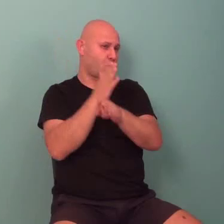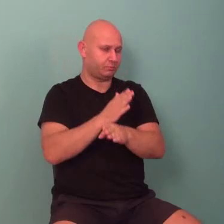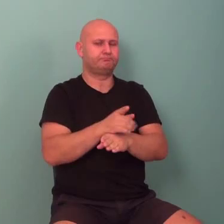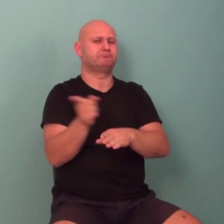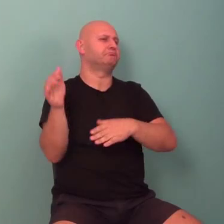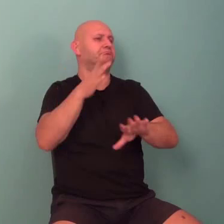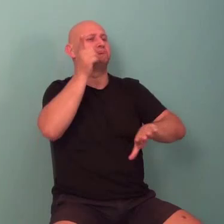Poszli spać.